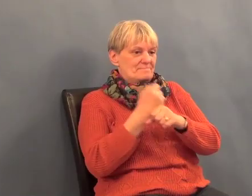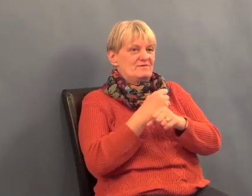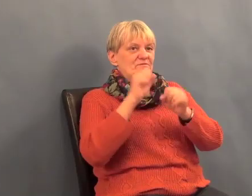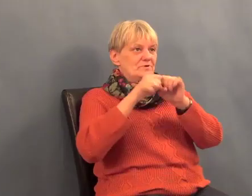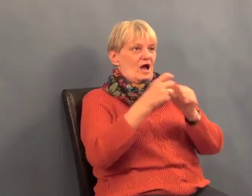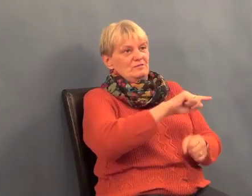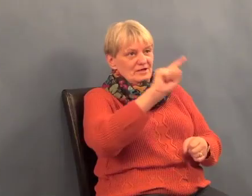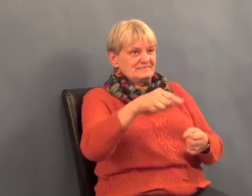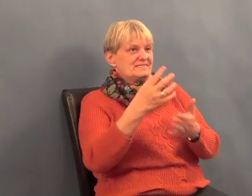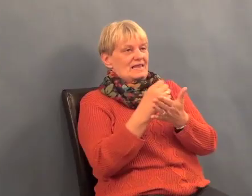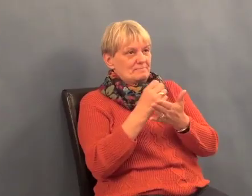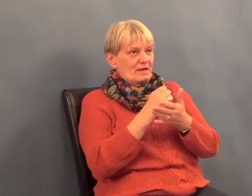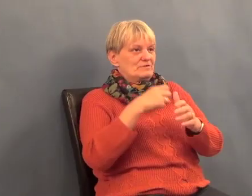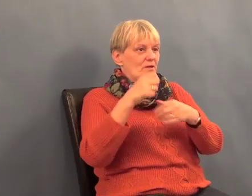A on przychodził i zarabiał.